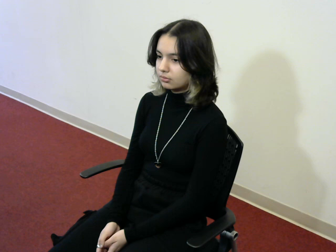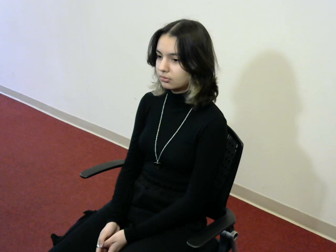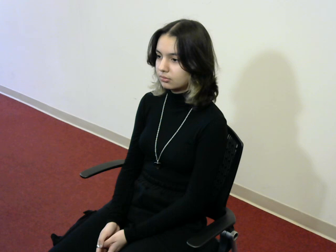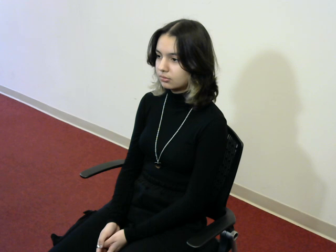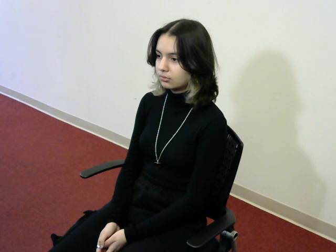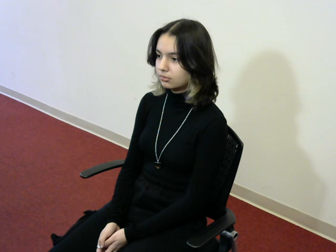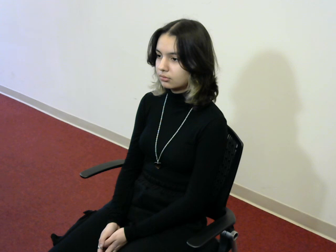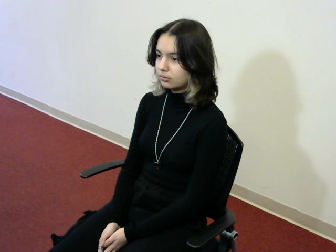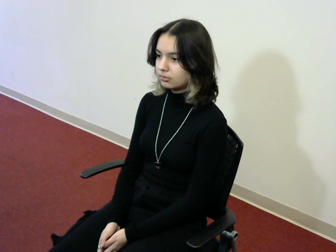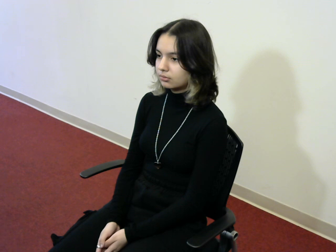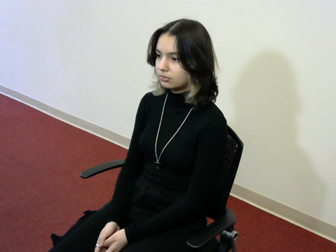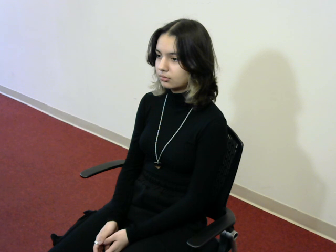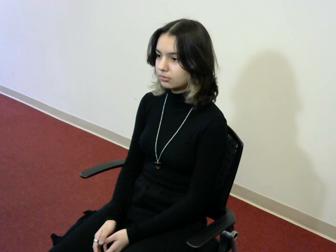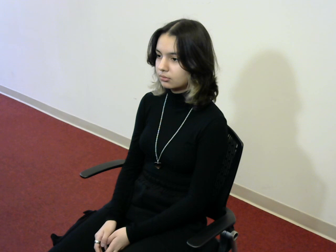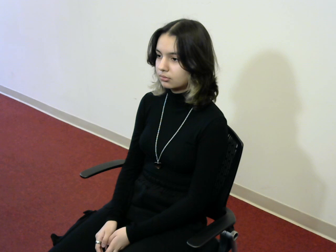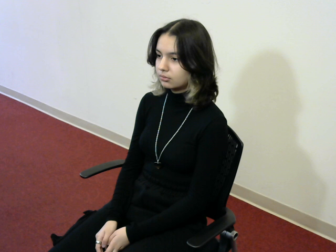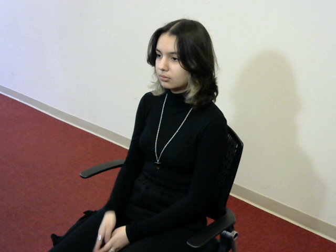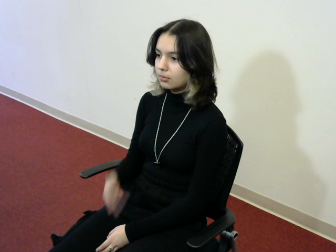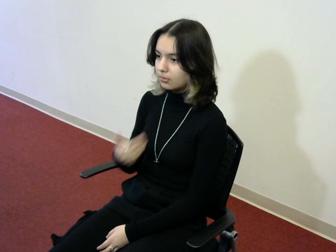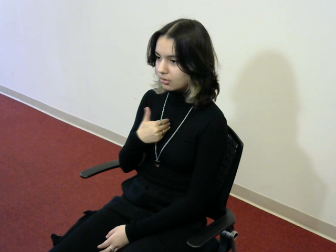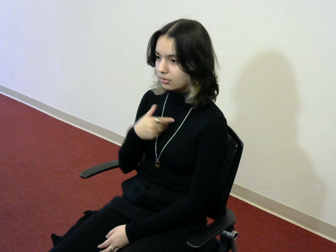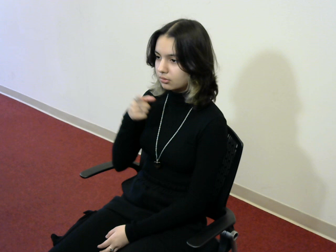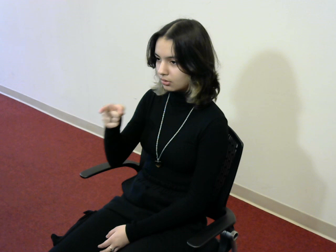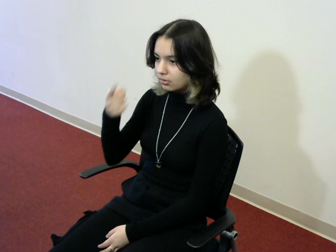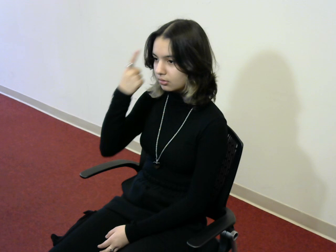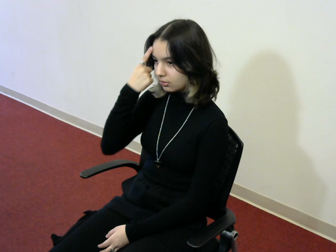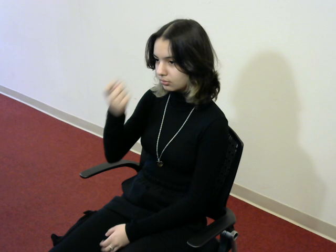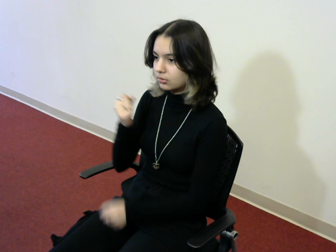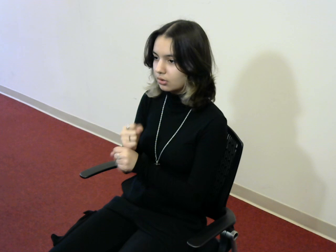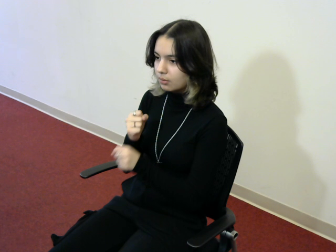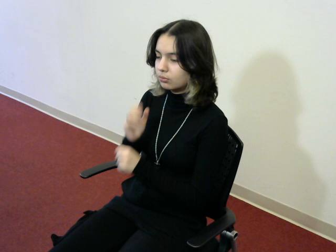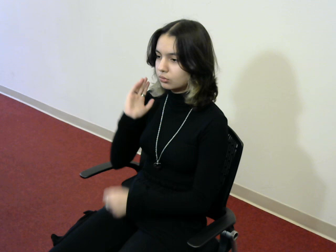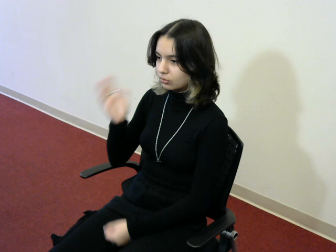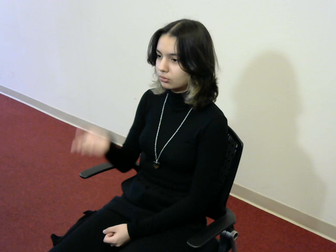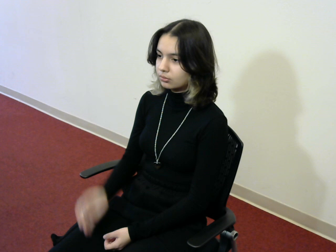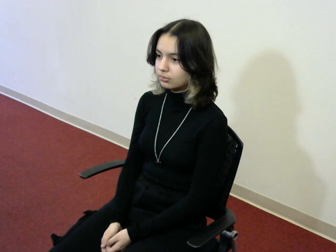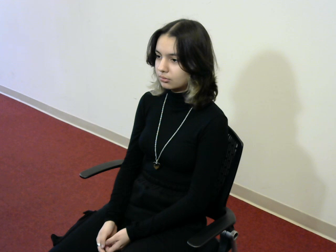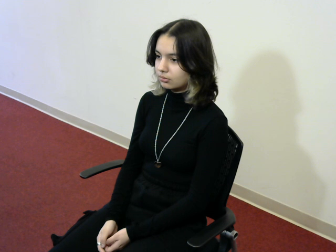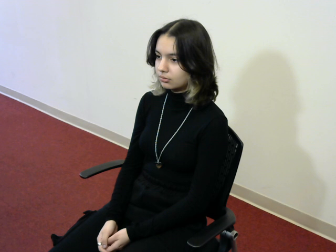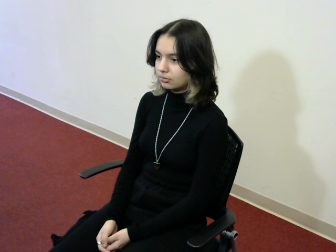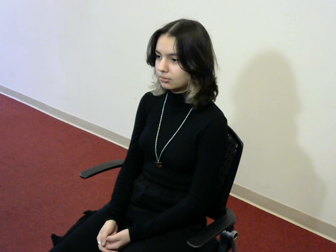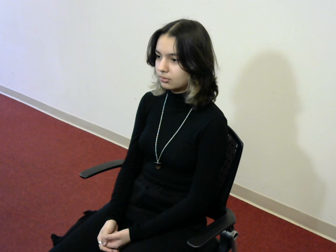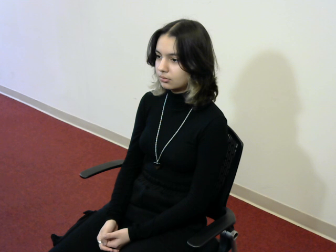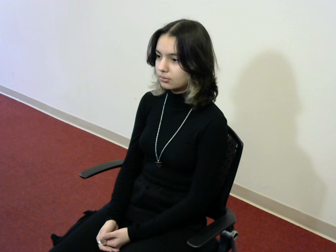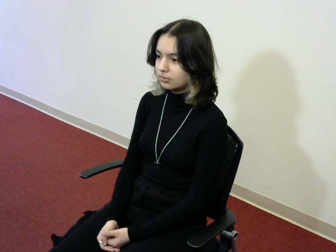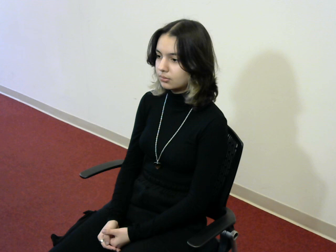Mən sizə xəbər edəcəyəm